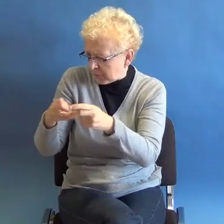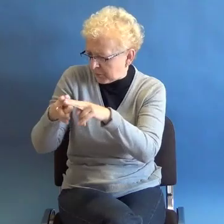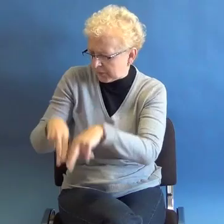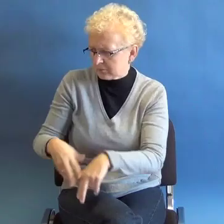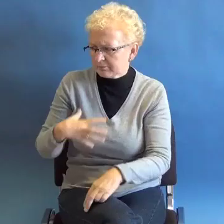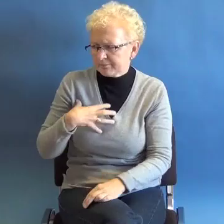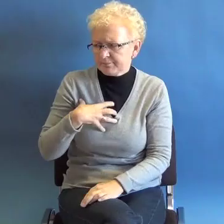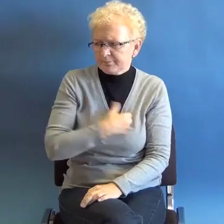Zawał.